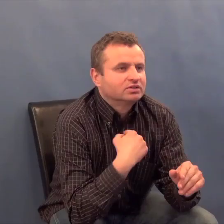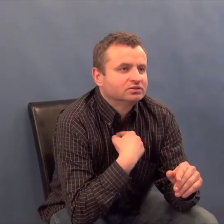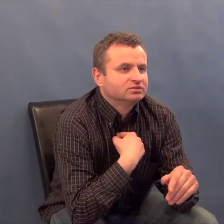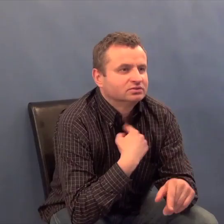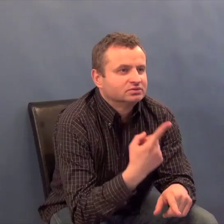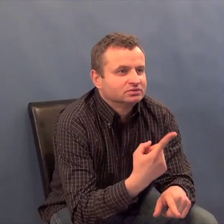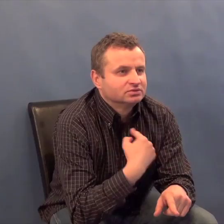Ja czy ty?